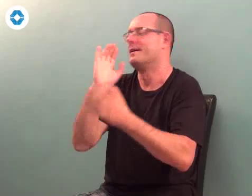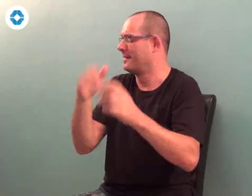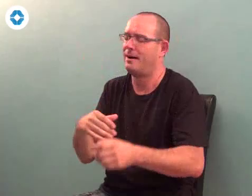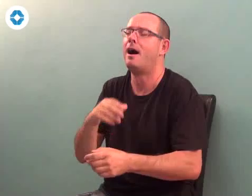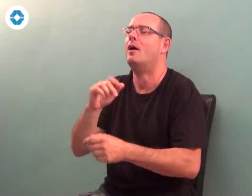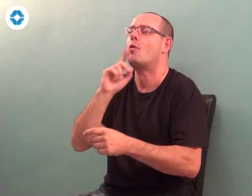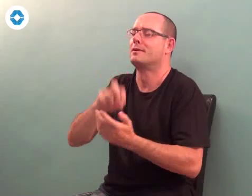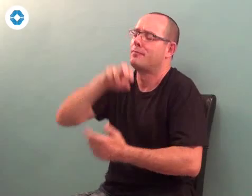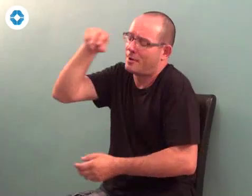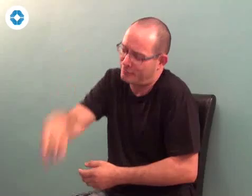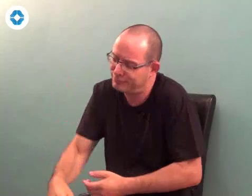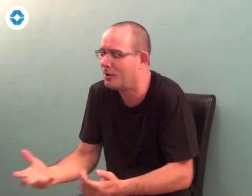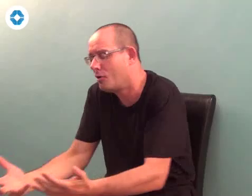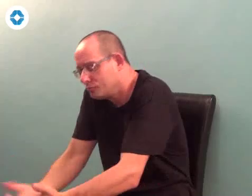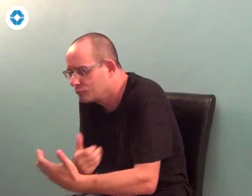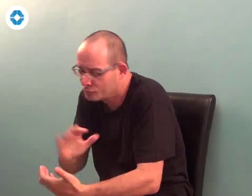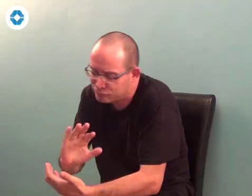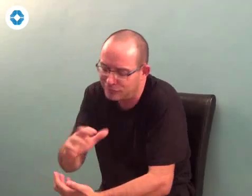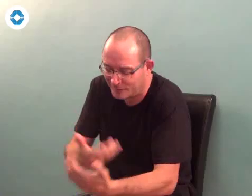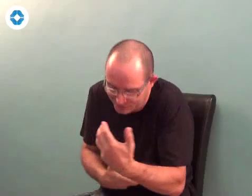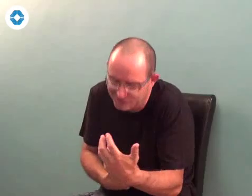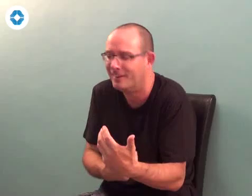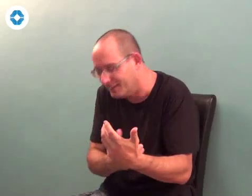Chłopiec biegnie za nim, bierze go na ręce i głaszcze.